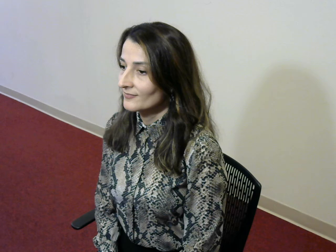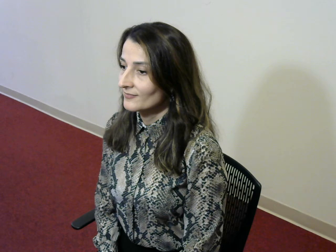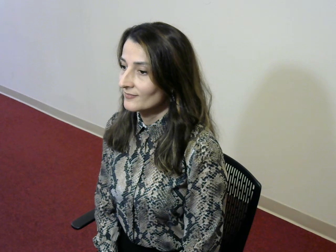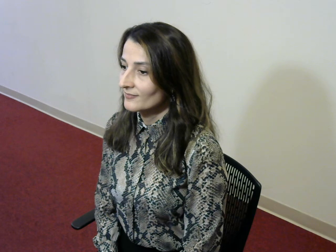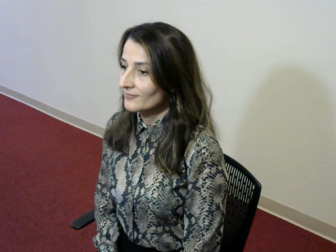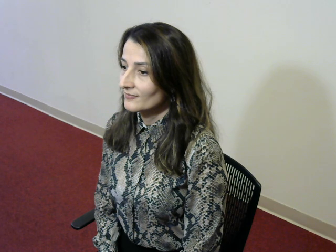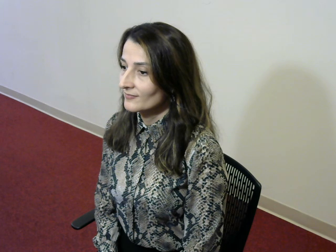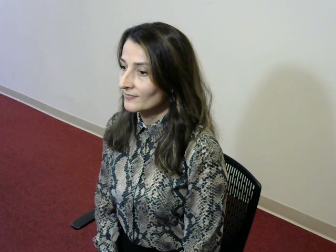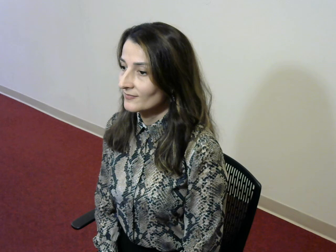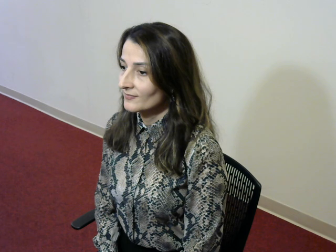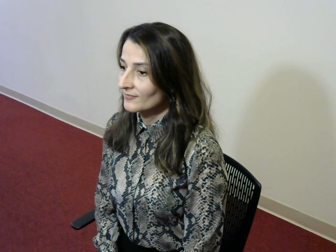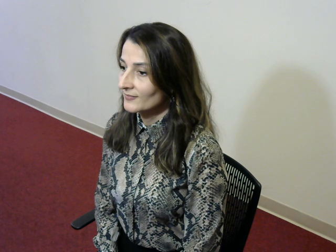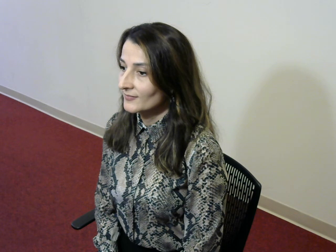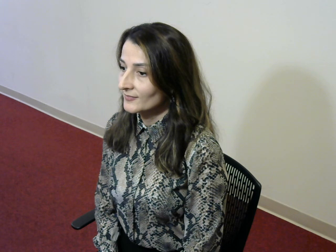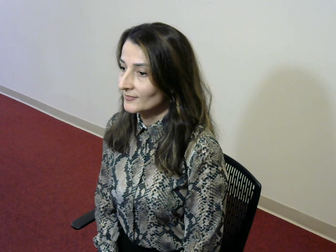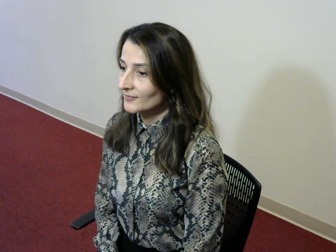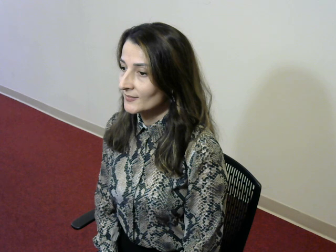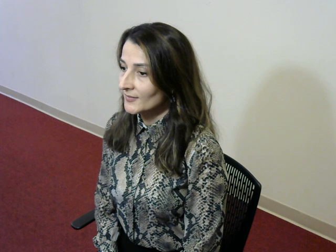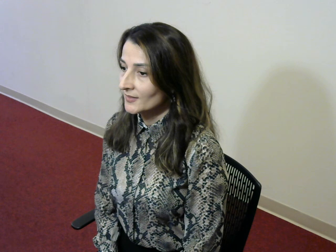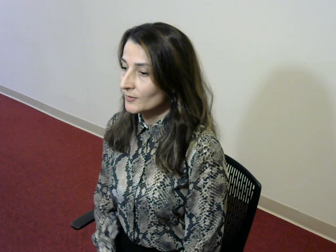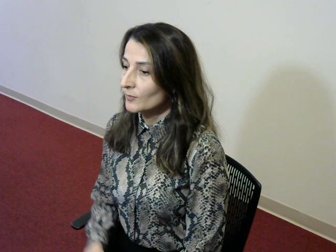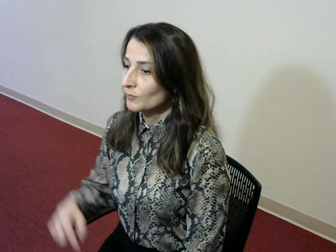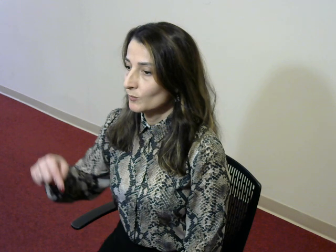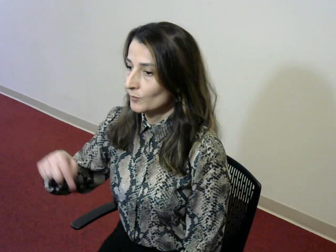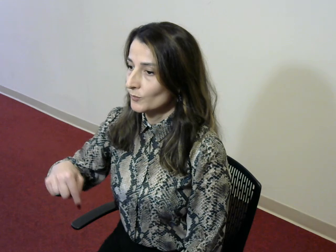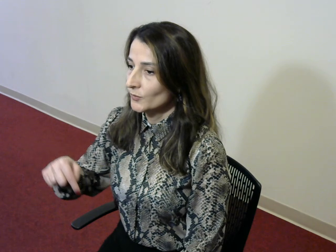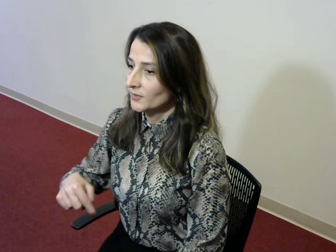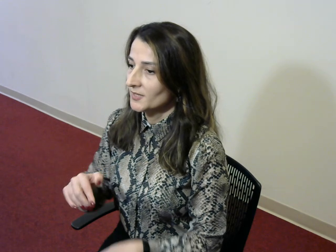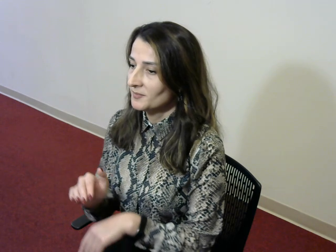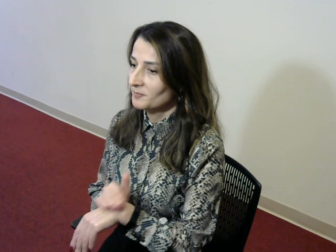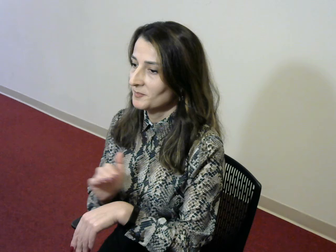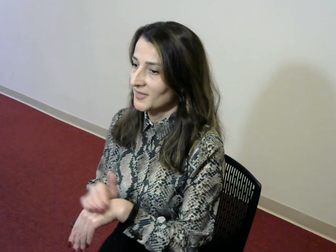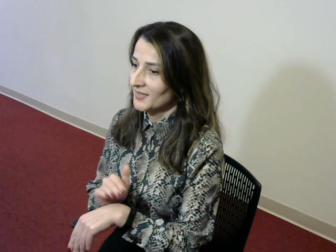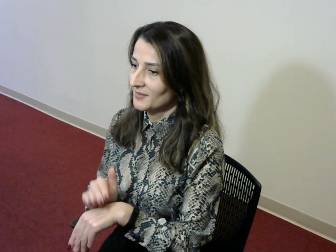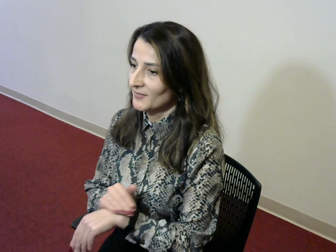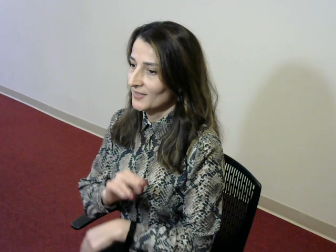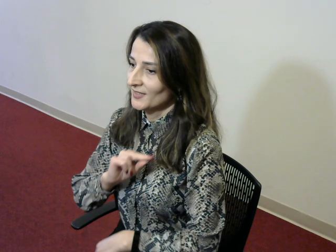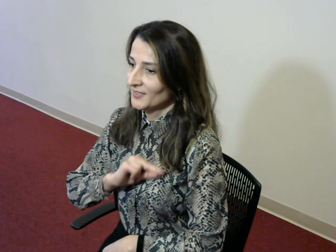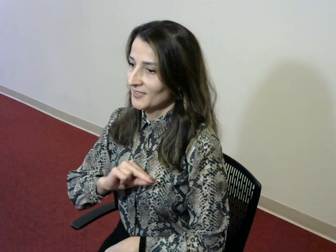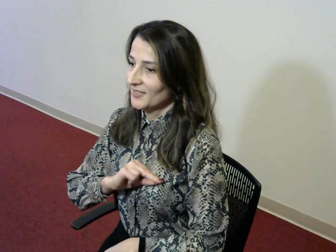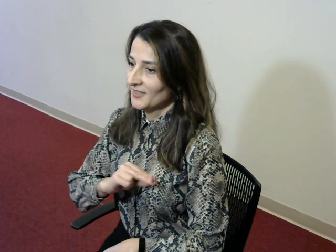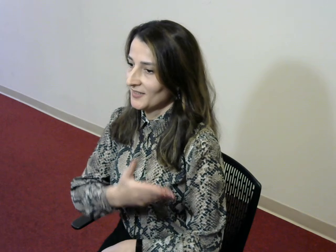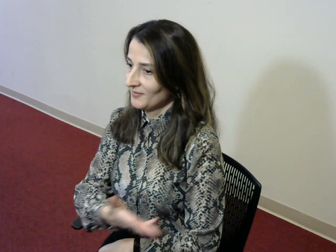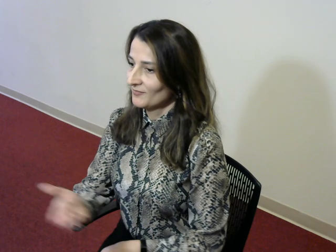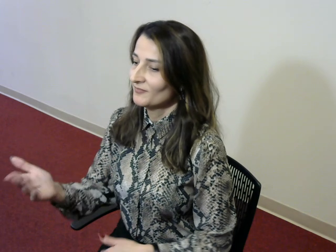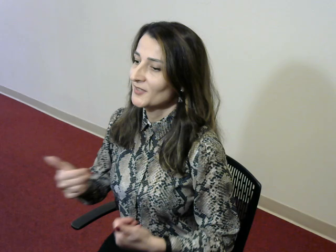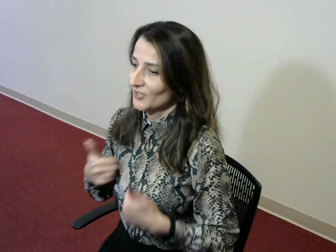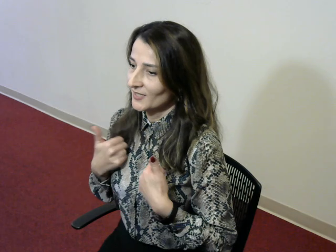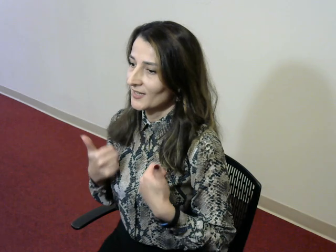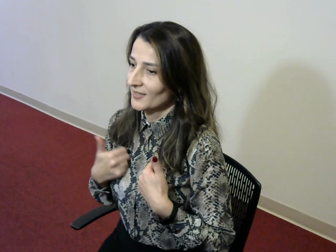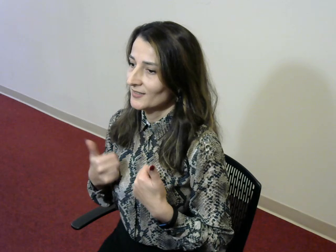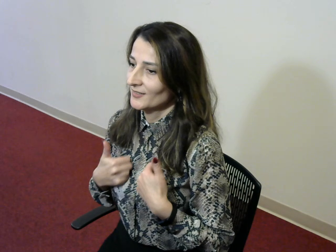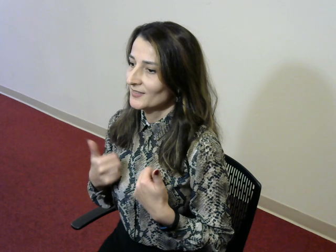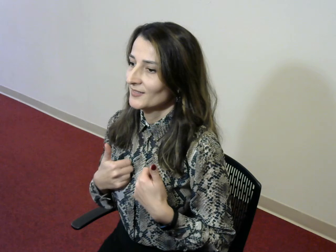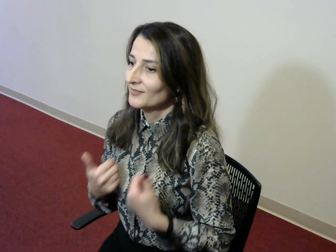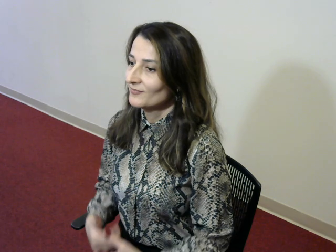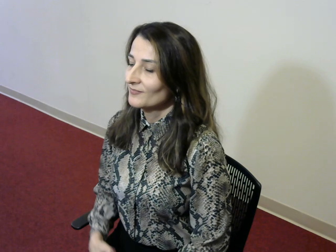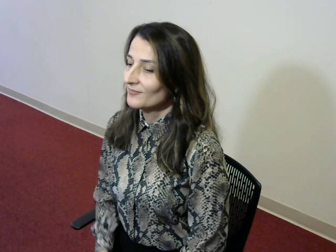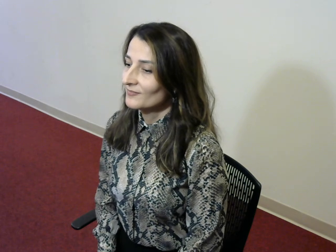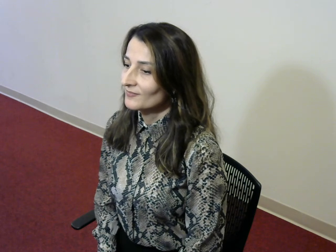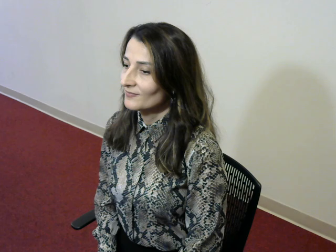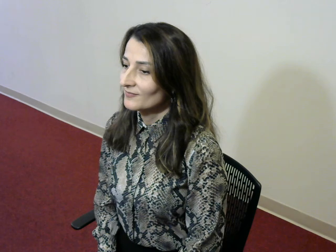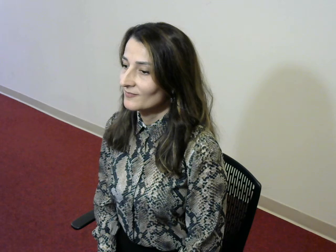Burda mehriban işçilər çalışır